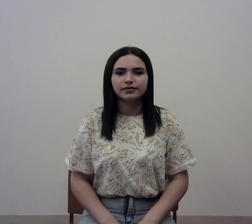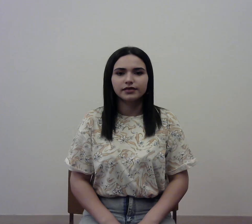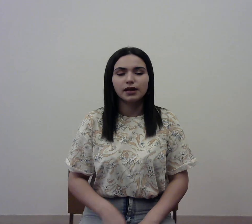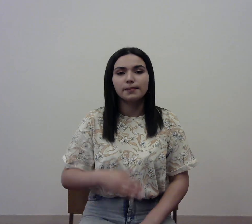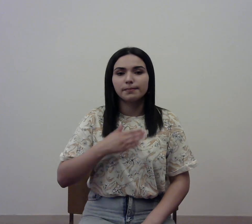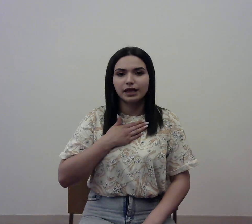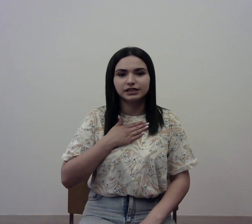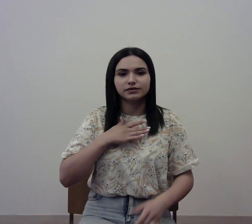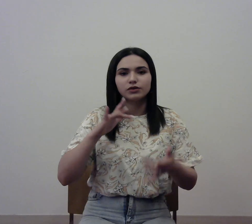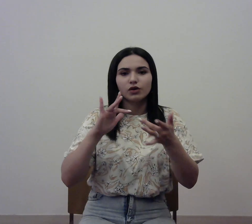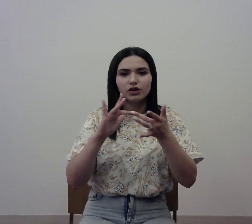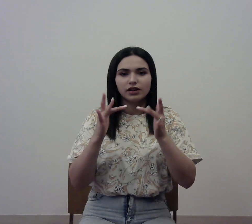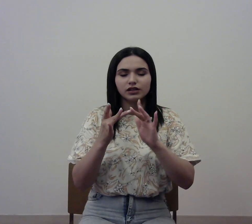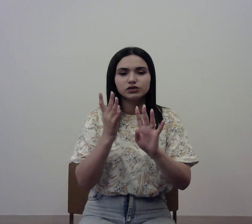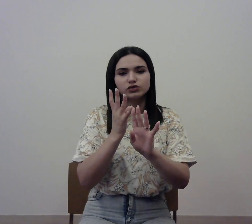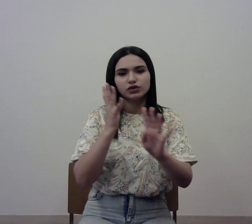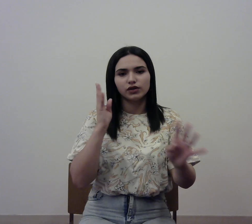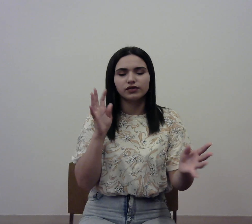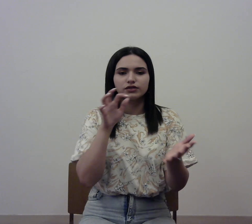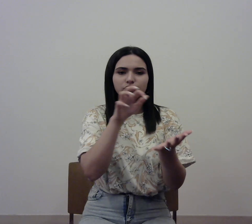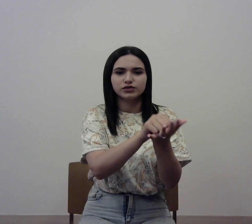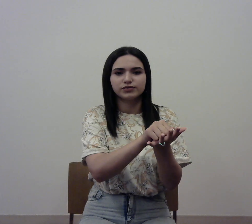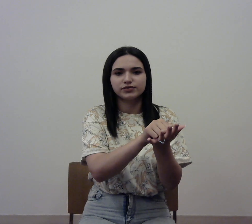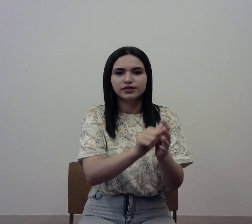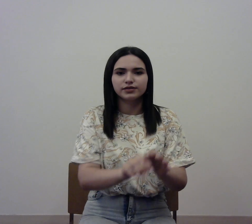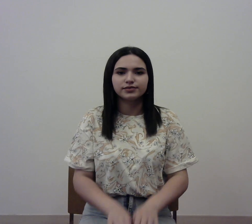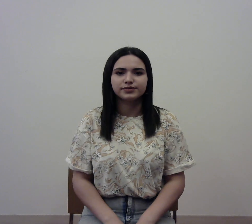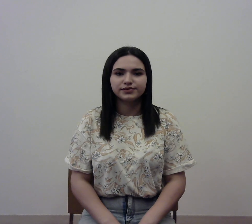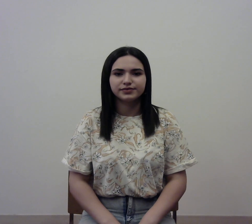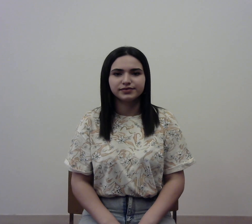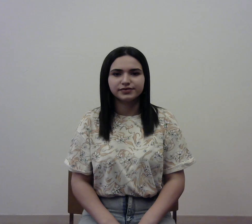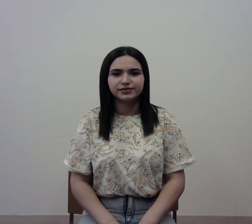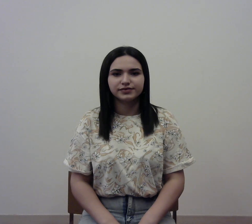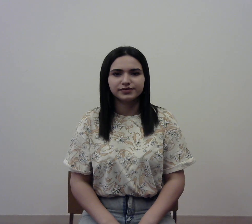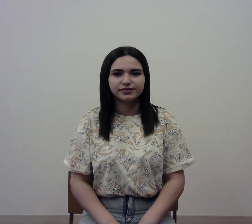Mən onlayn növbə götürmüşəm